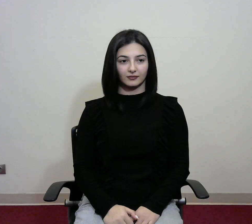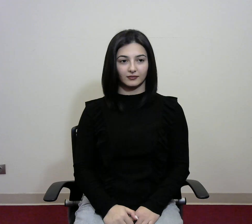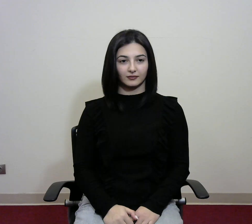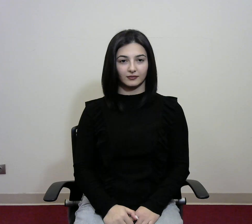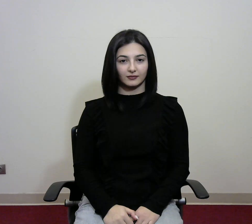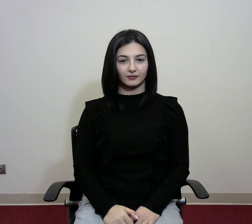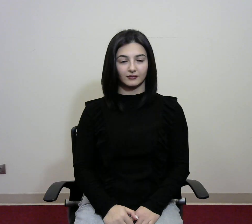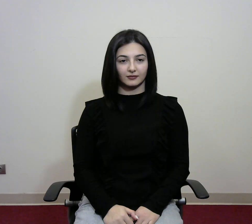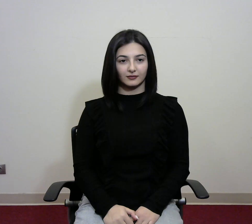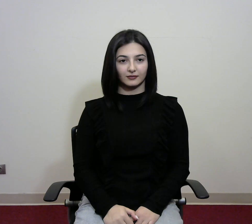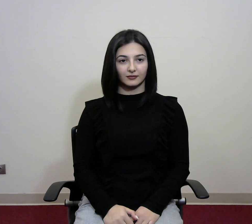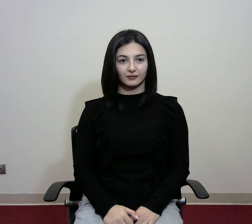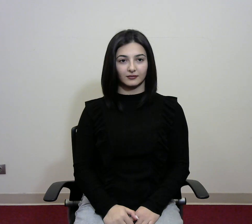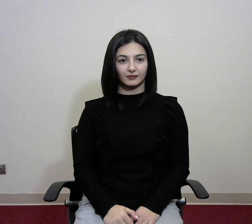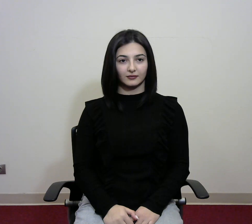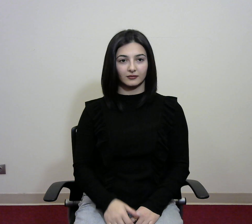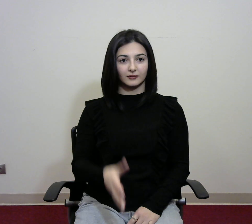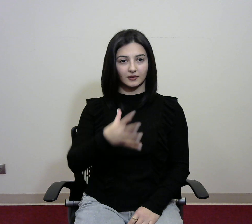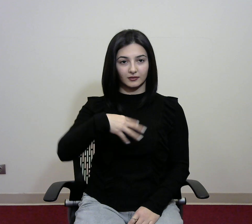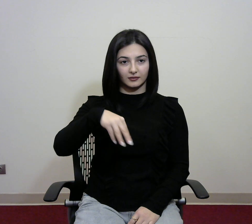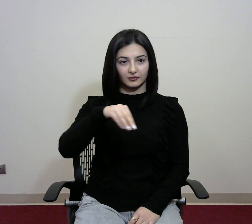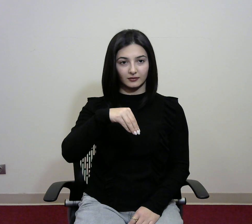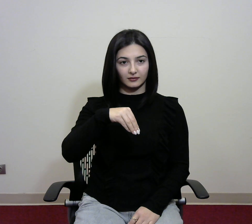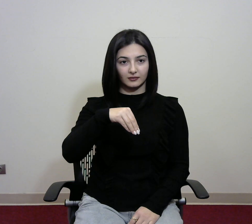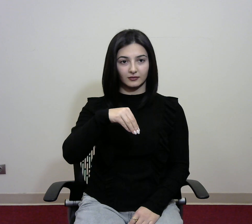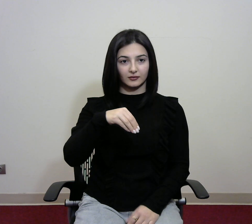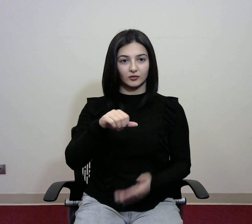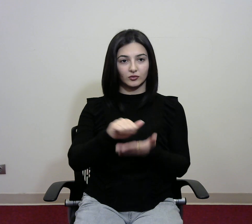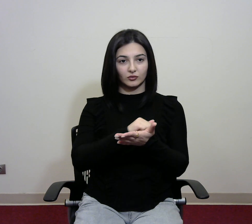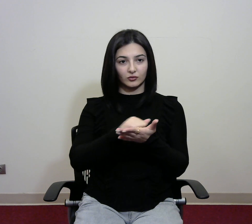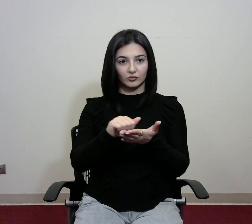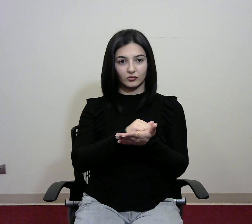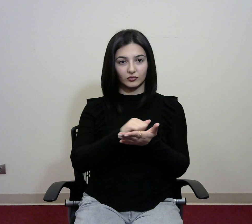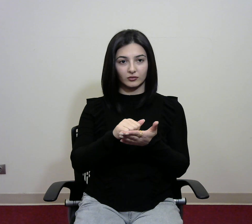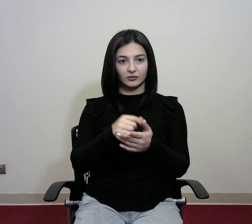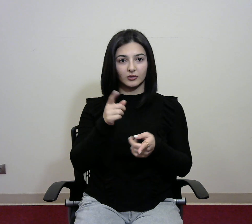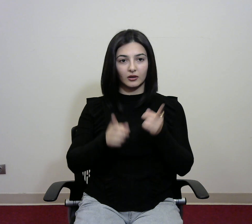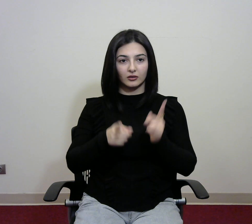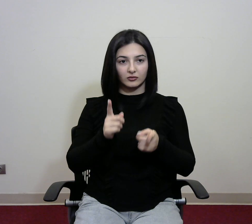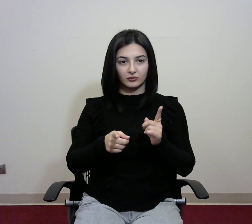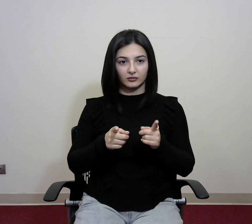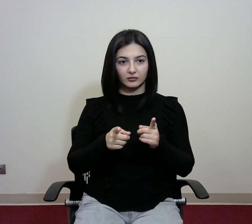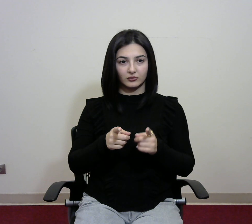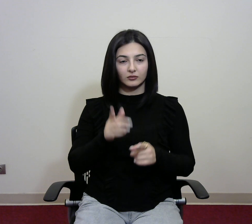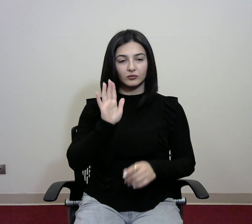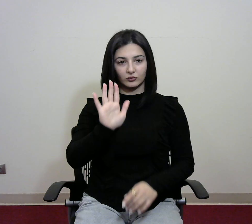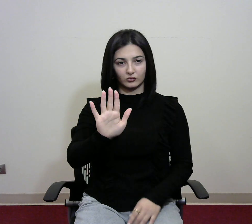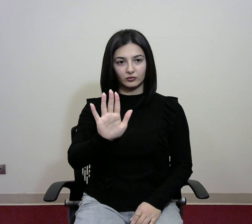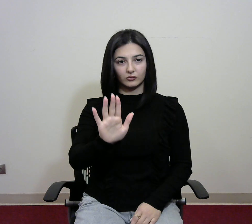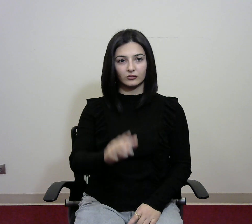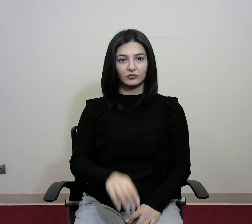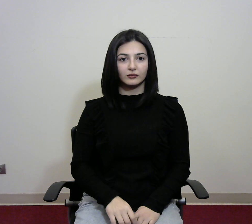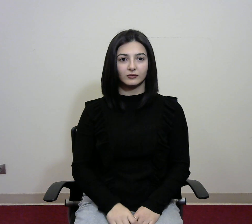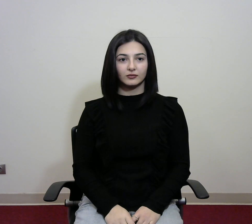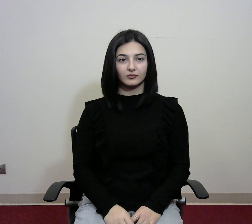Bütün sənədlərin əsli olmalıdır